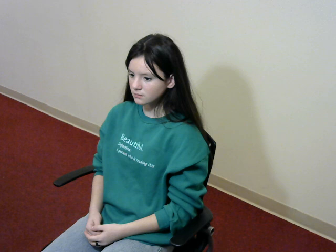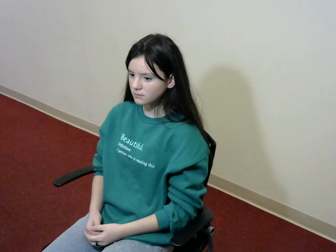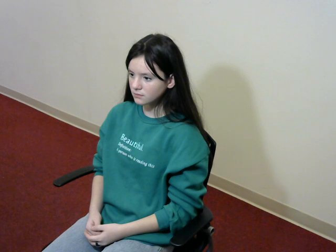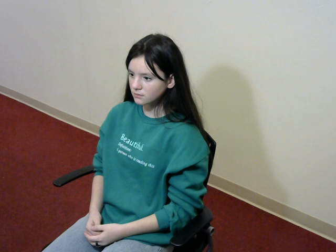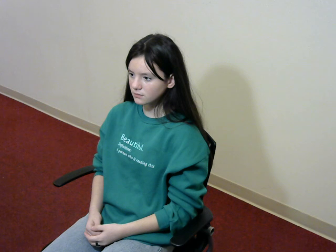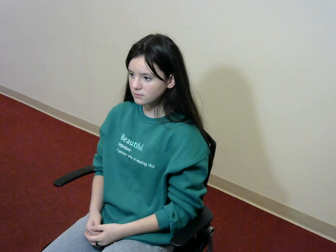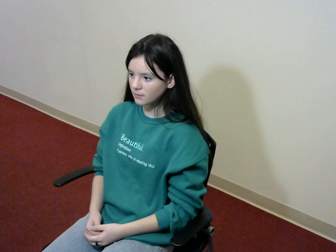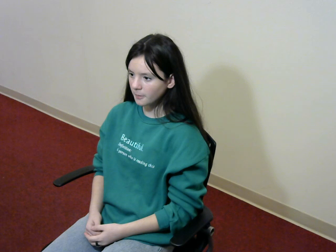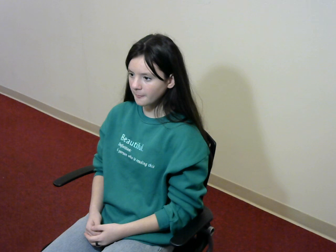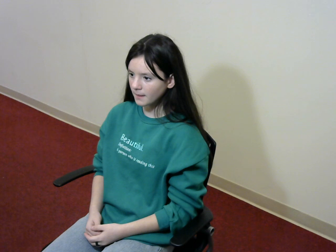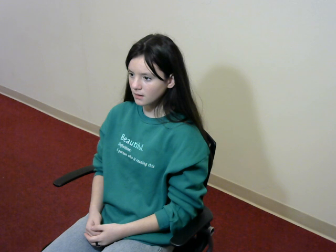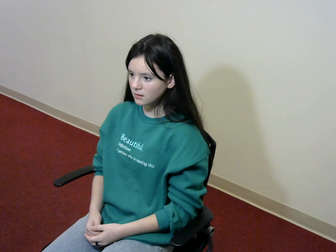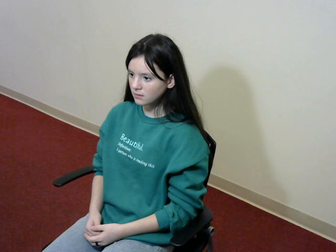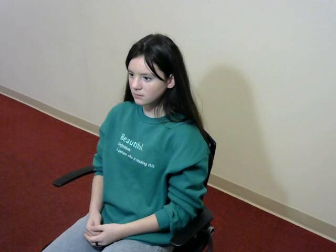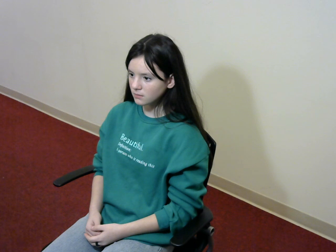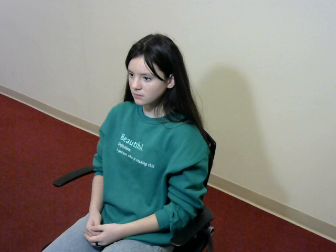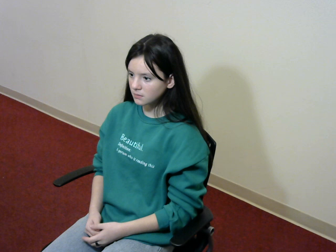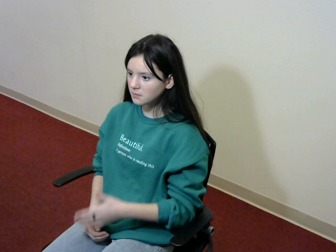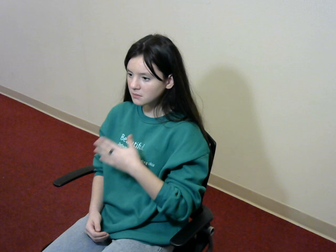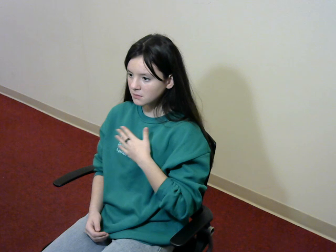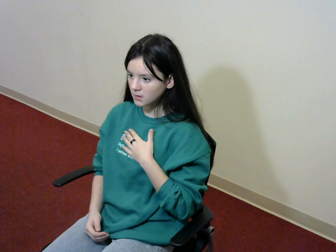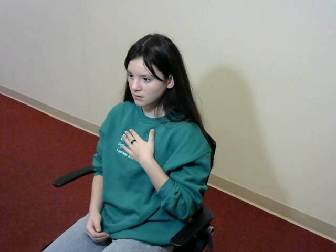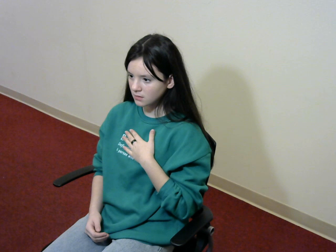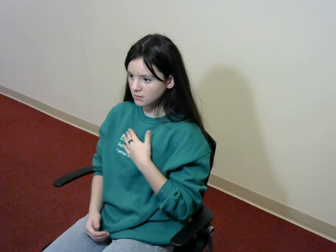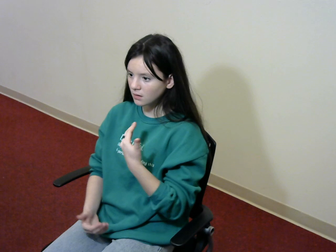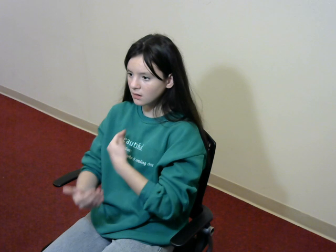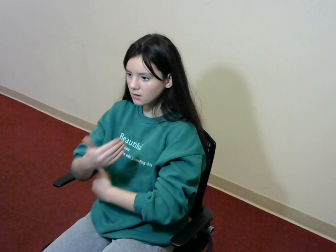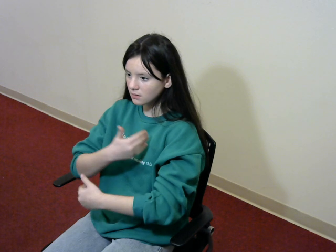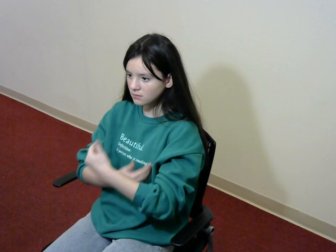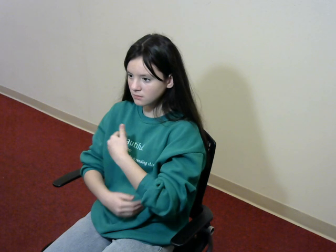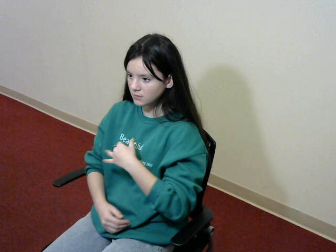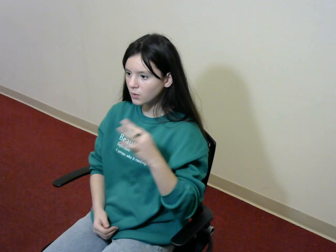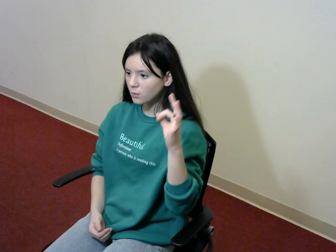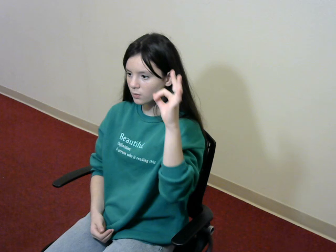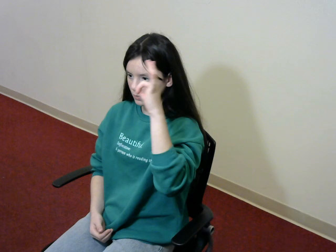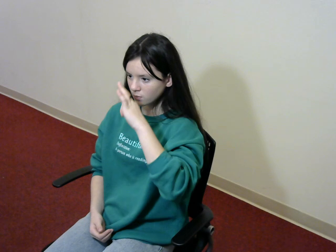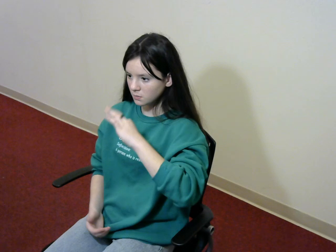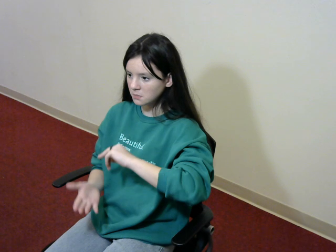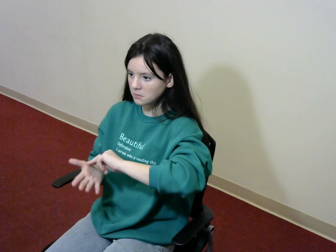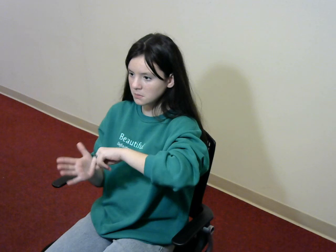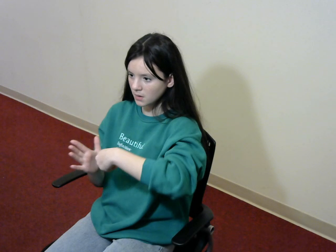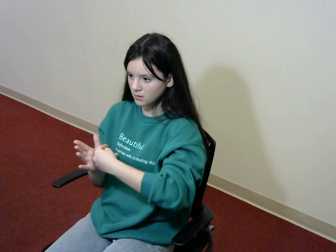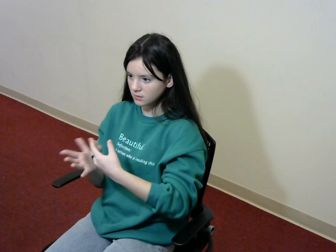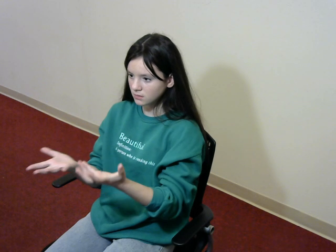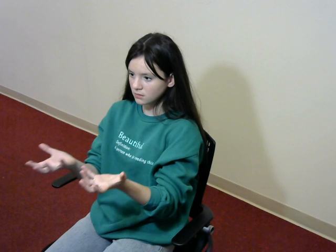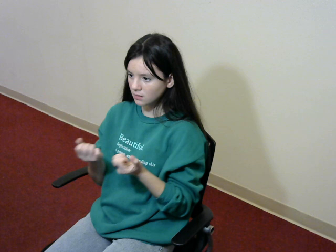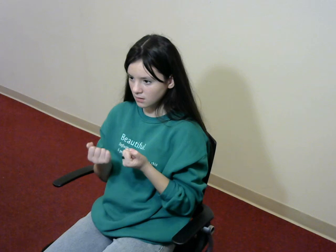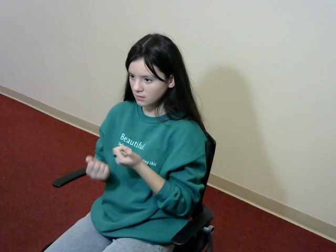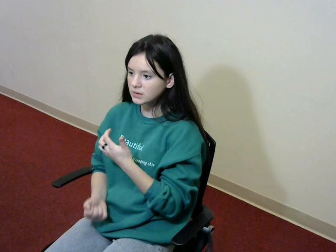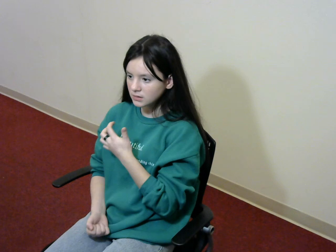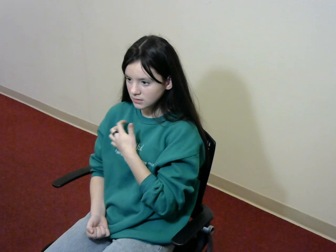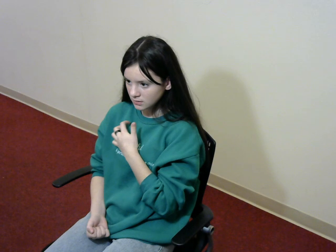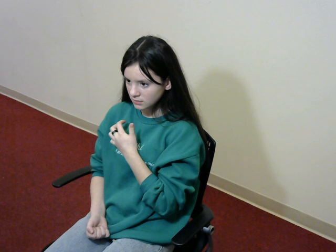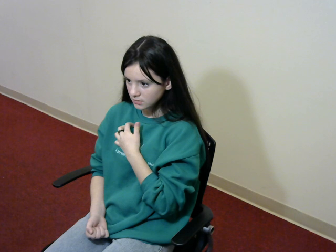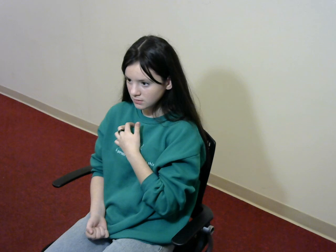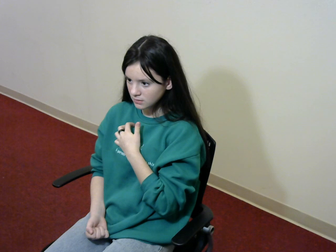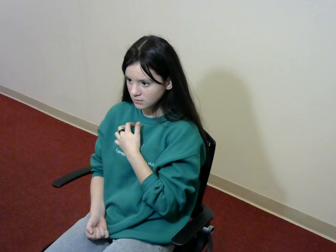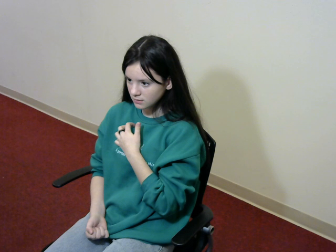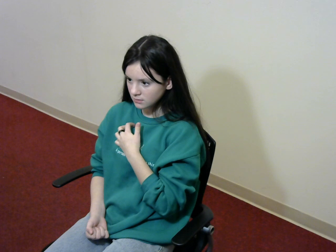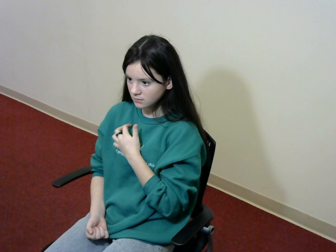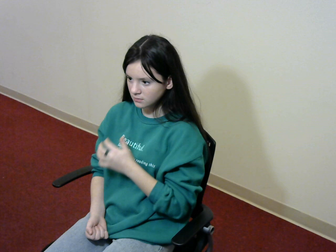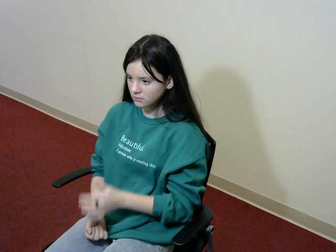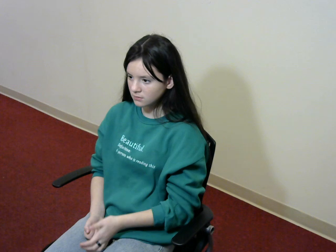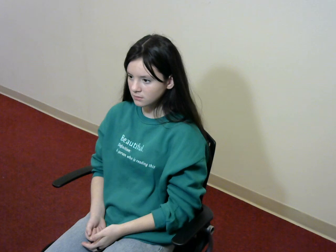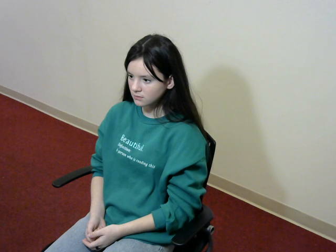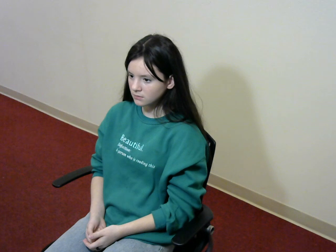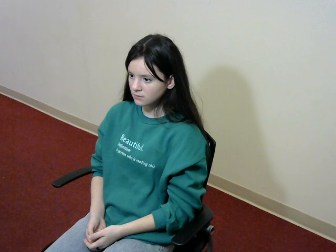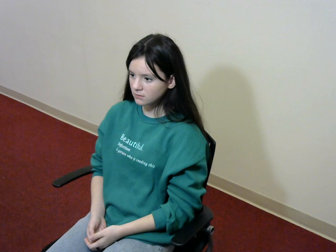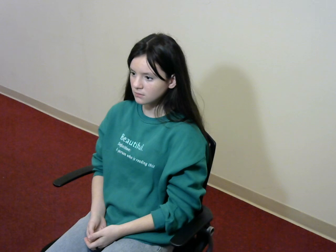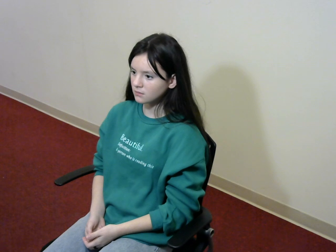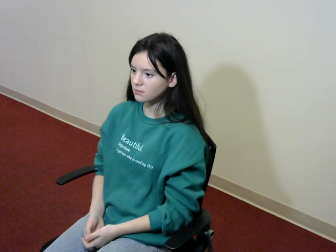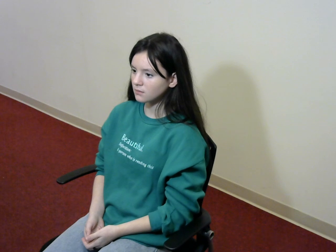Mən əlillik haqqında arayış almaq istəyirəm